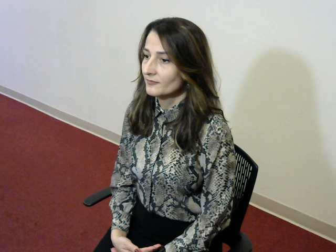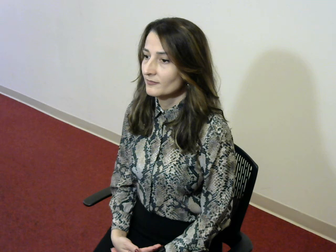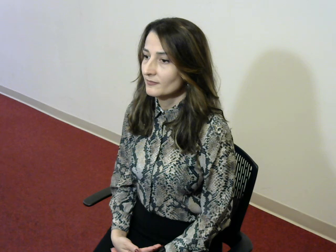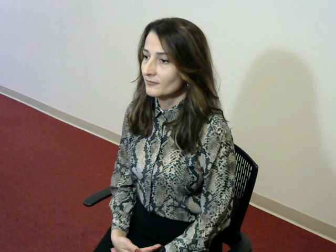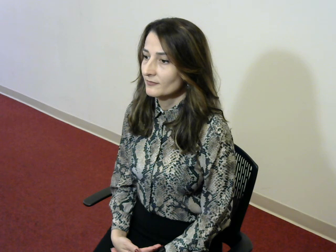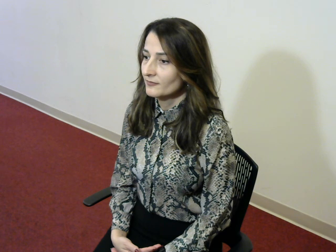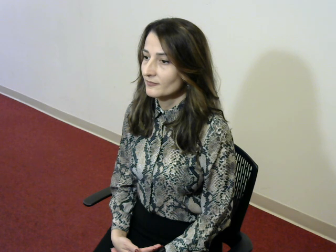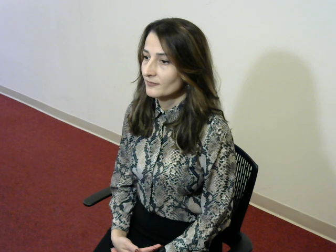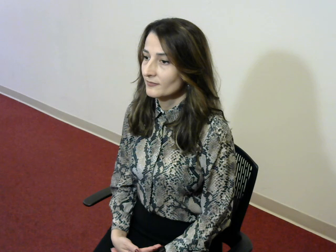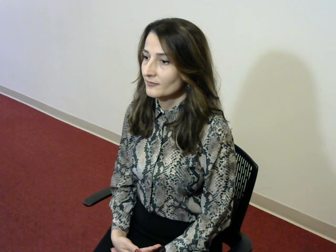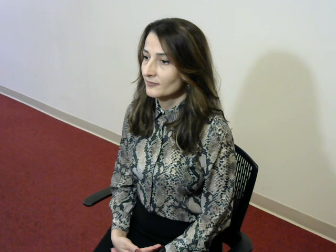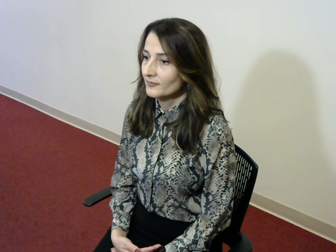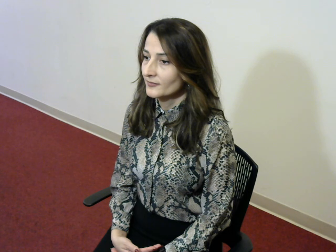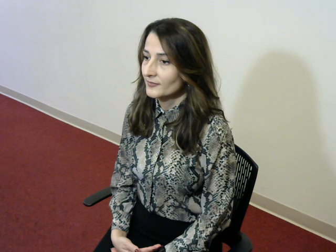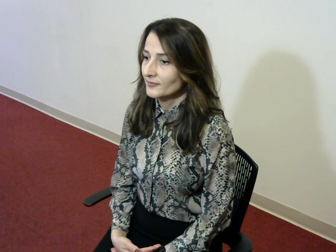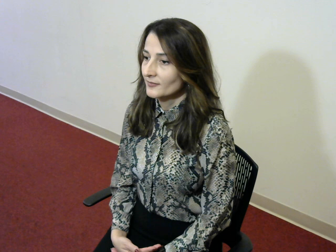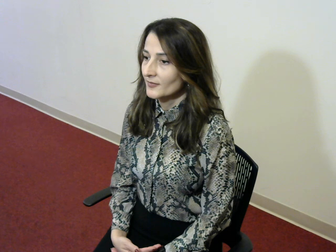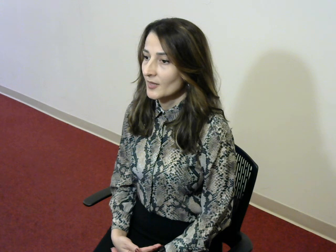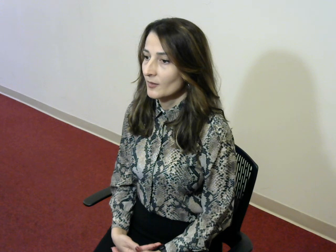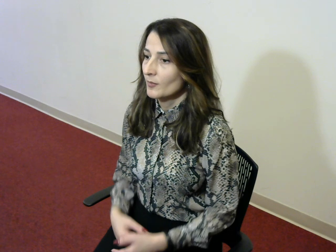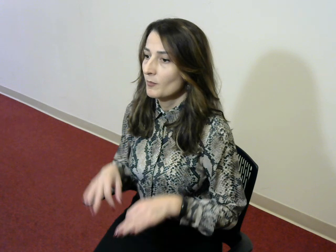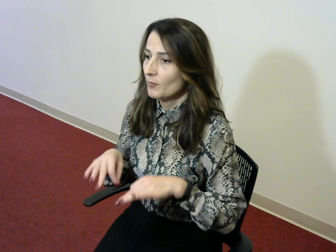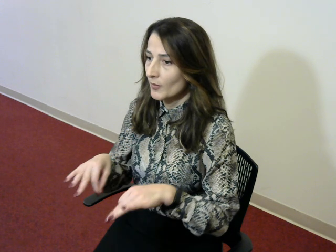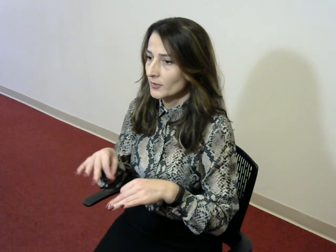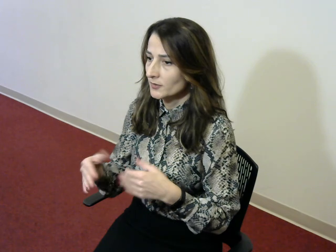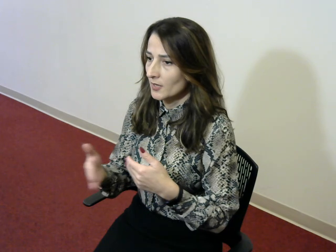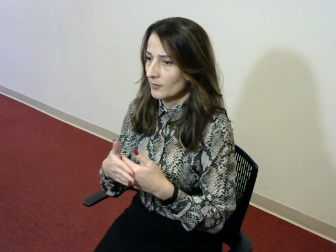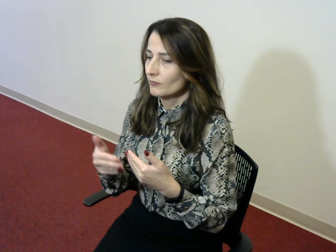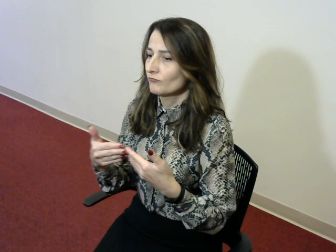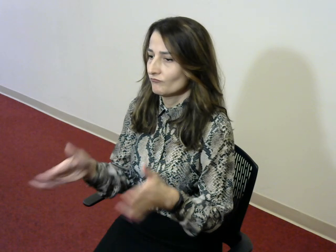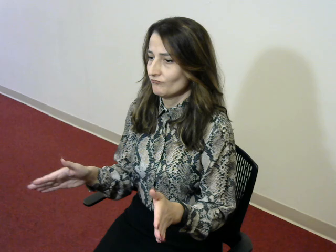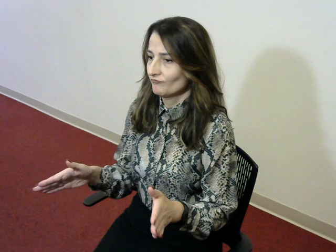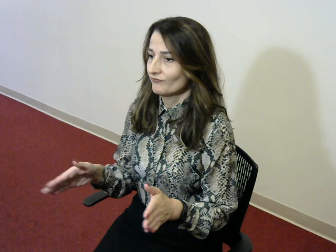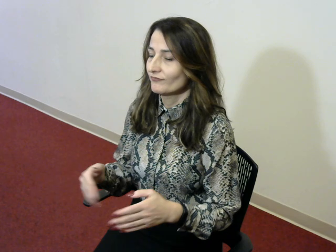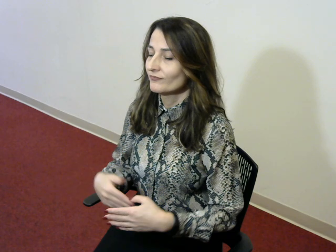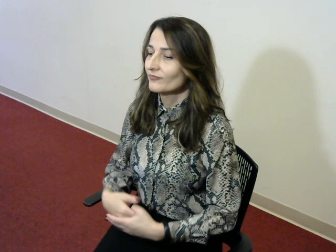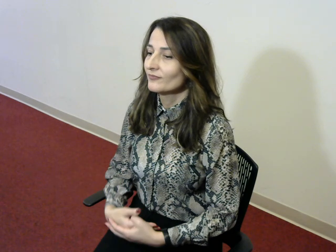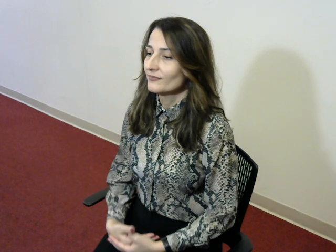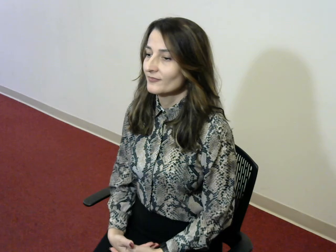Maşının qapısı açıqdır